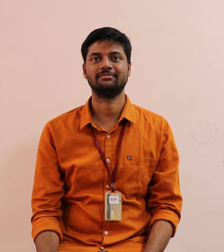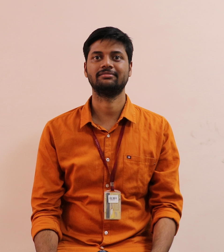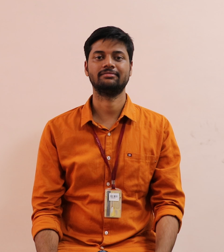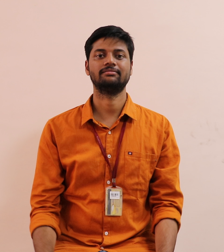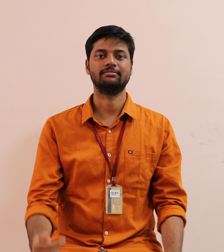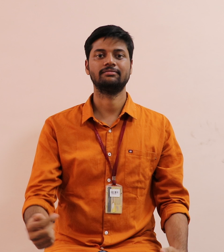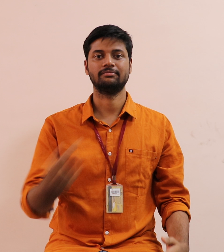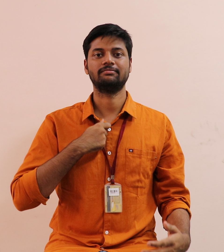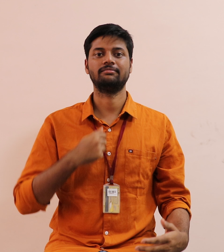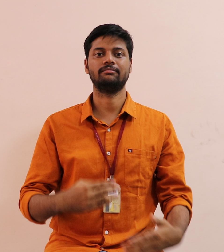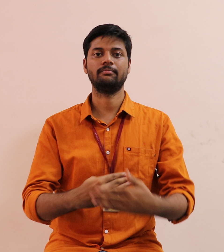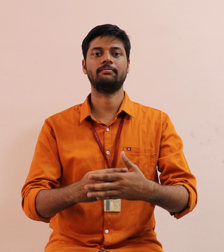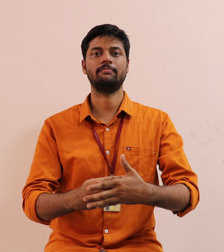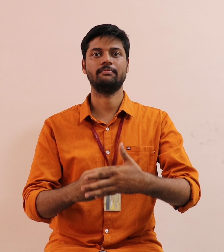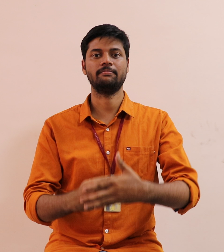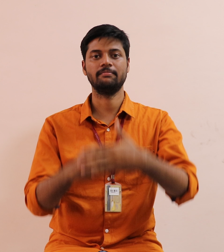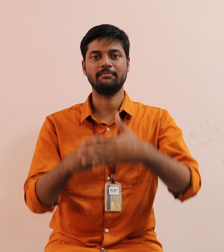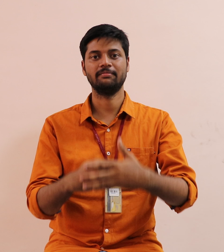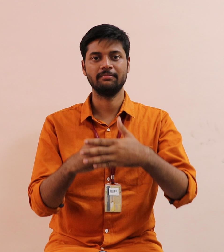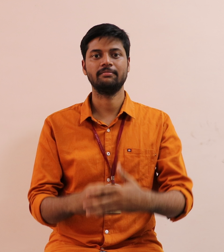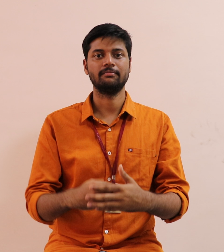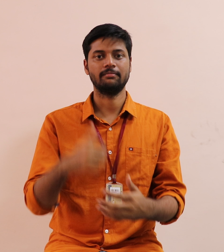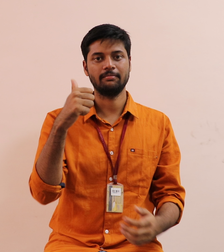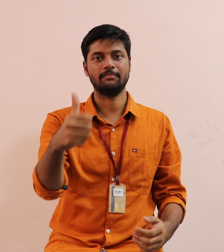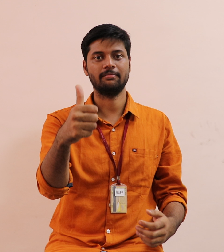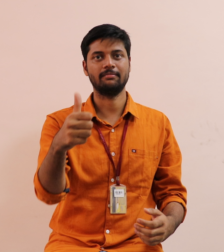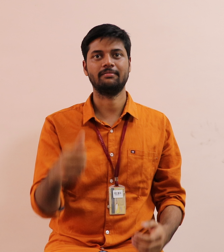i promise